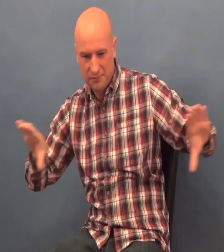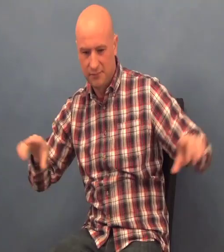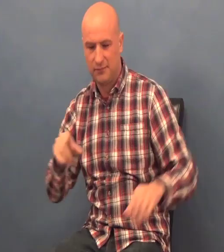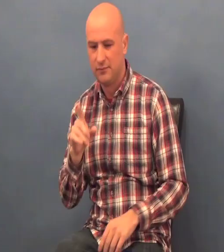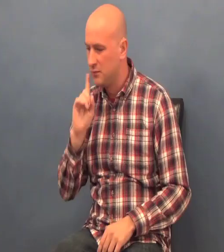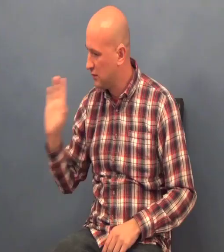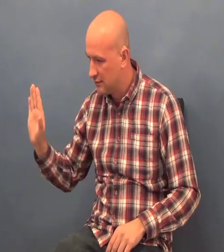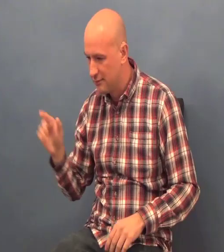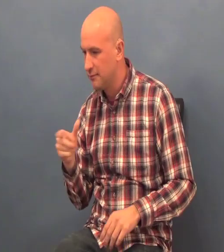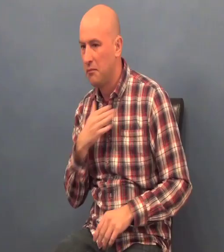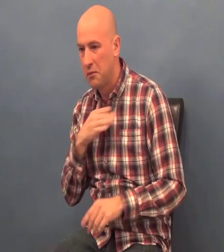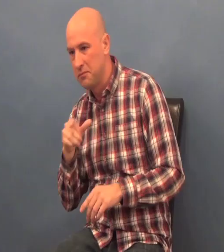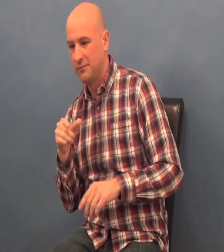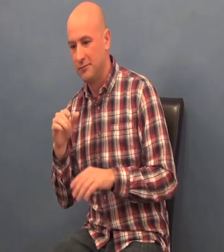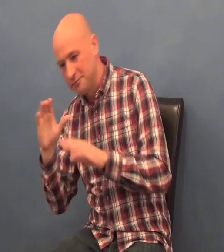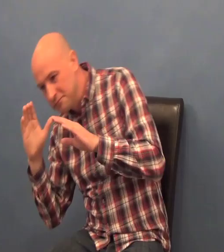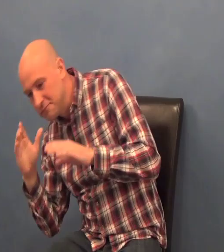Zatrzymują się i sprawdzają, co jest w środku.